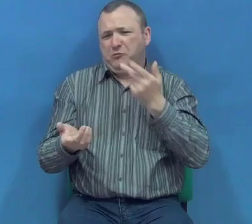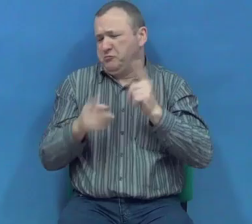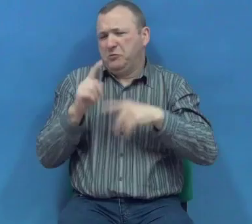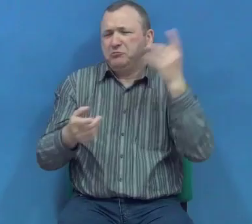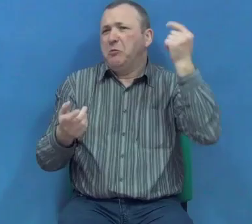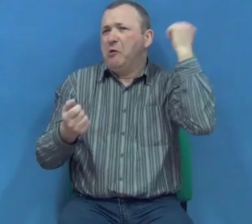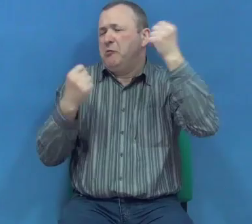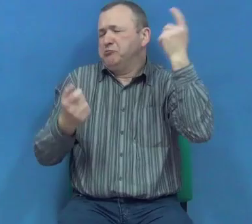Nie słyszał walenia do drzwi.